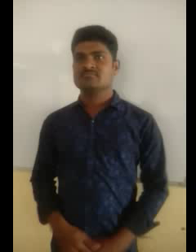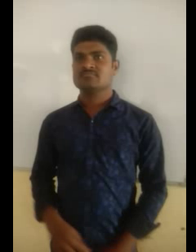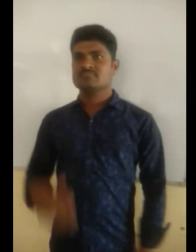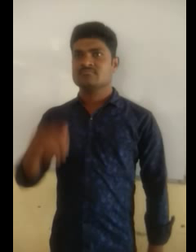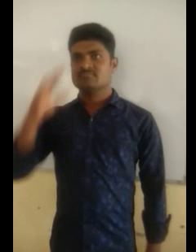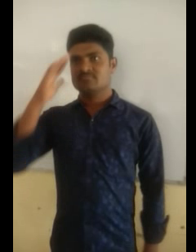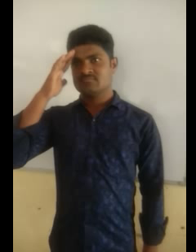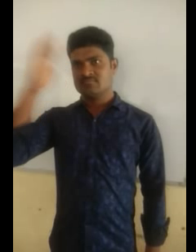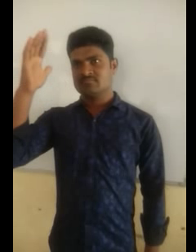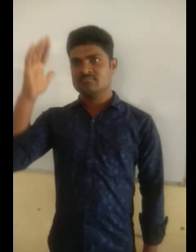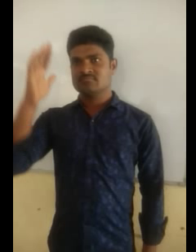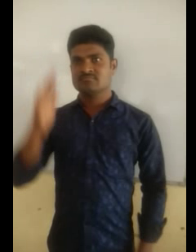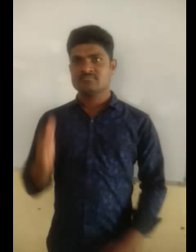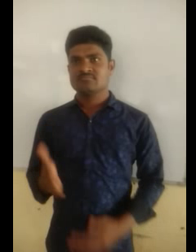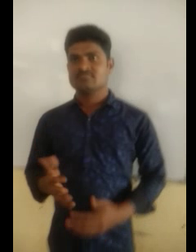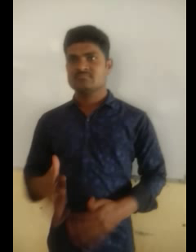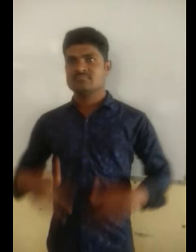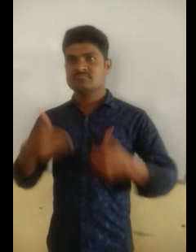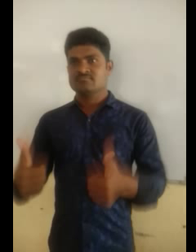hi how are you